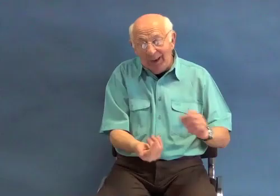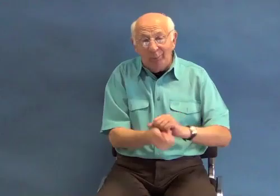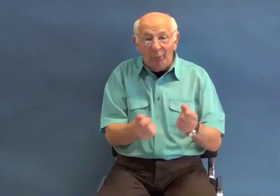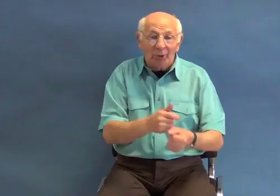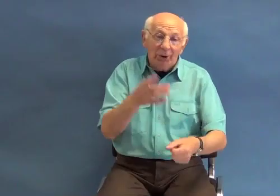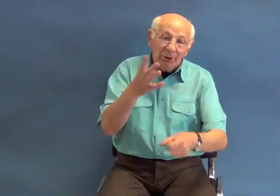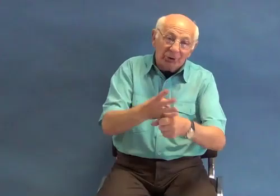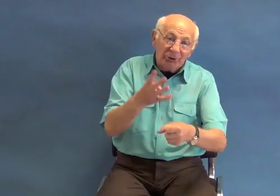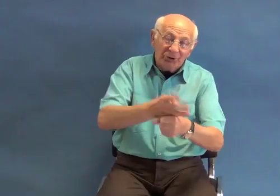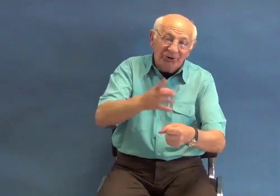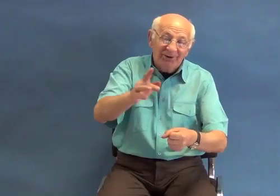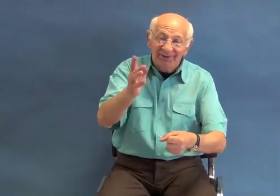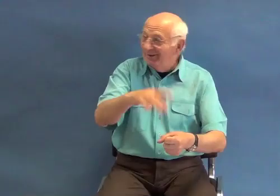Albo czterdzieści.